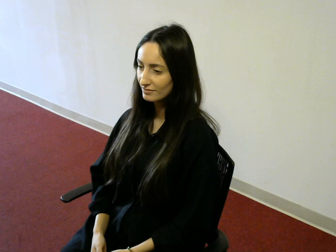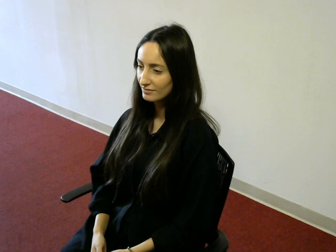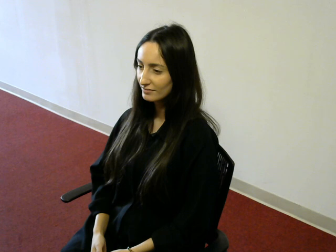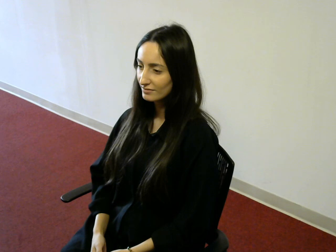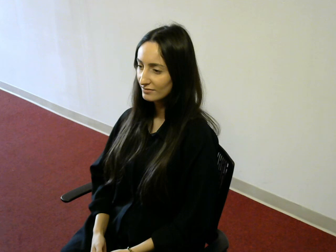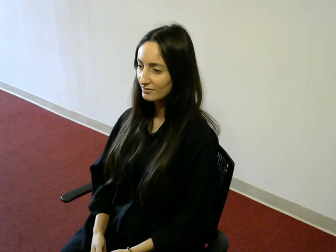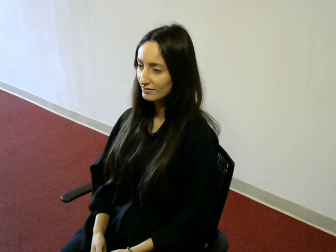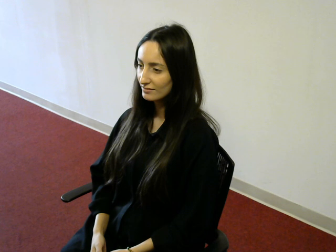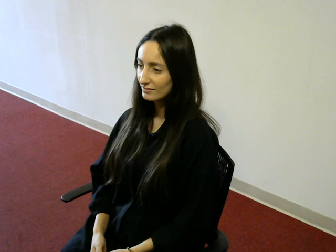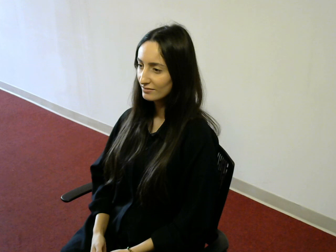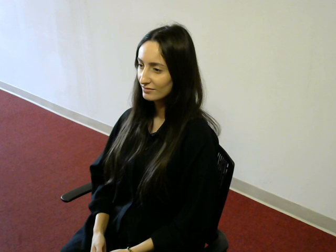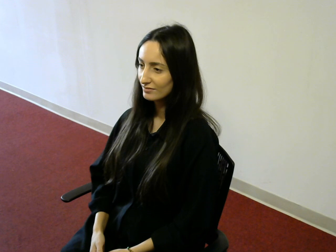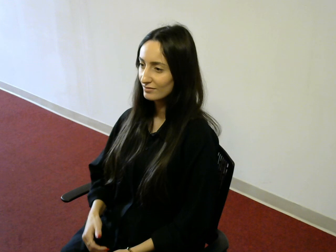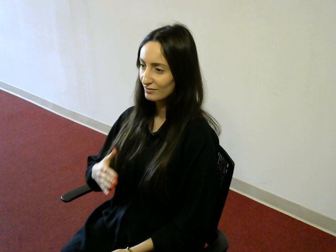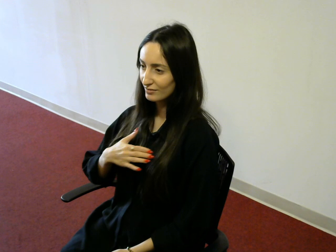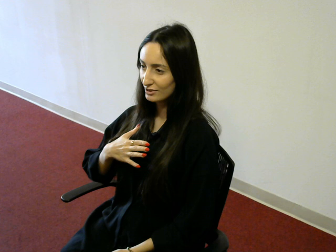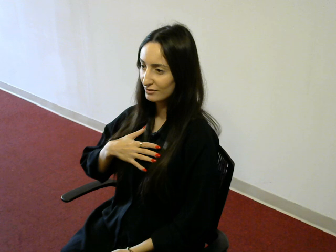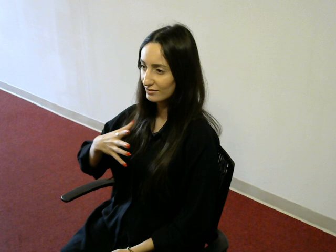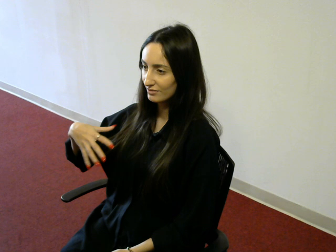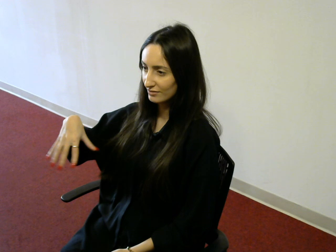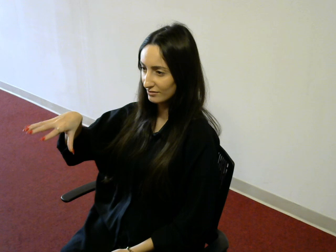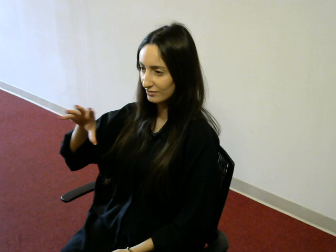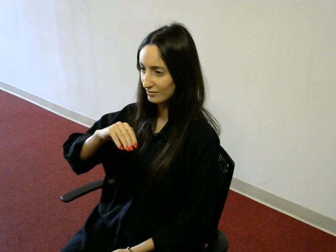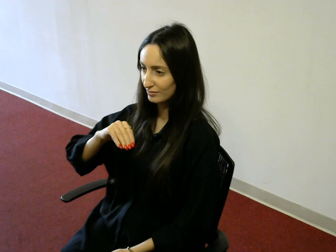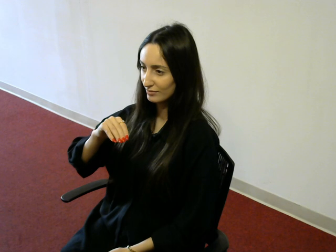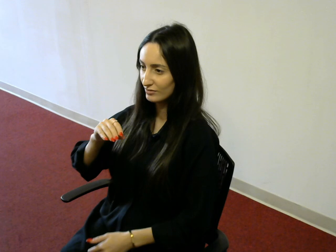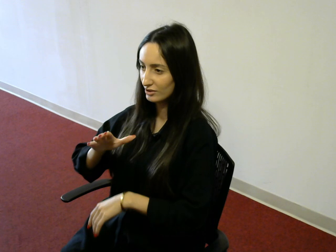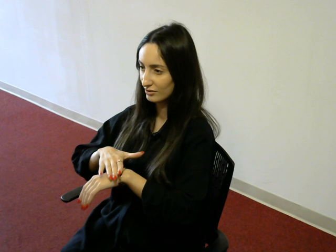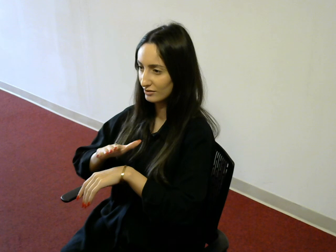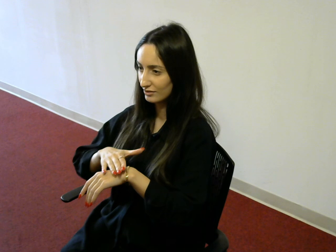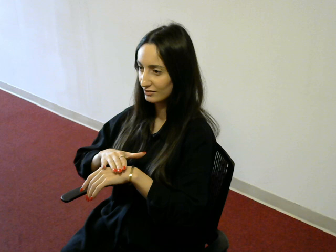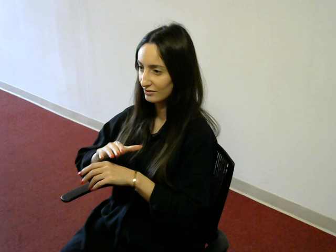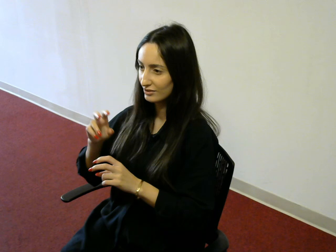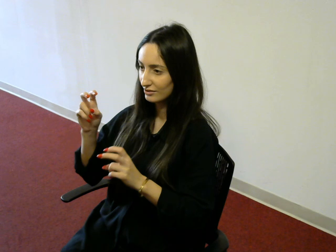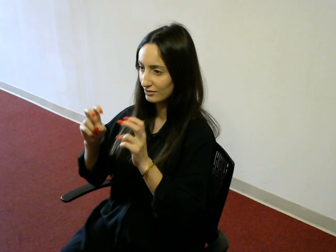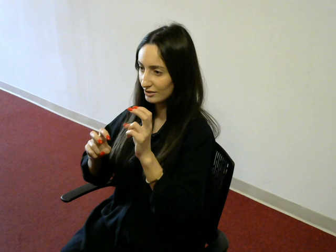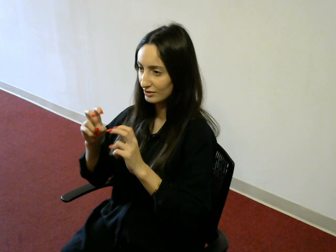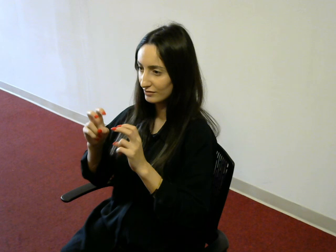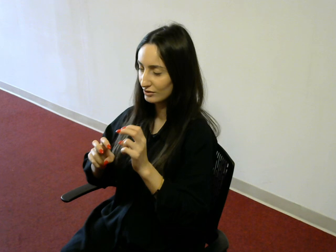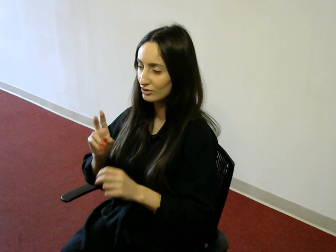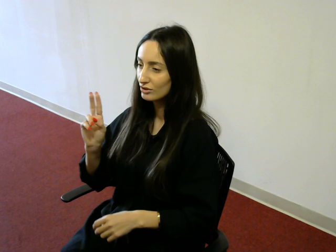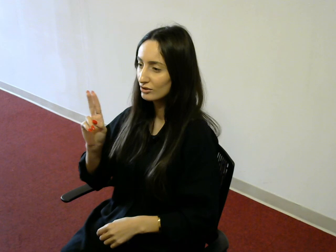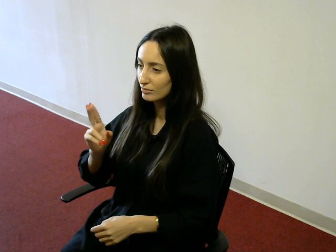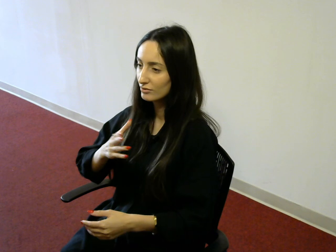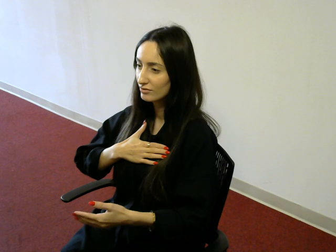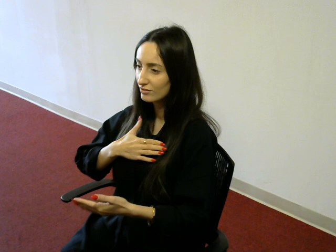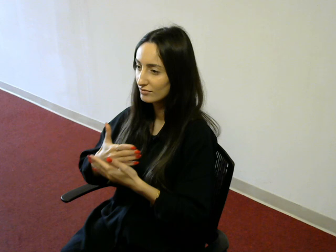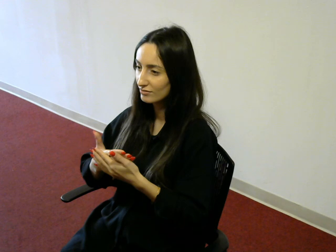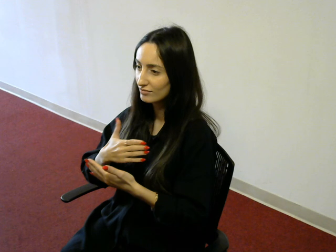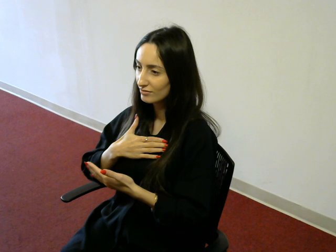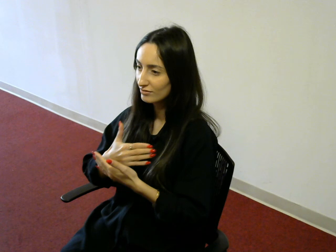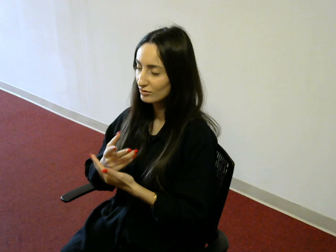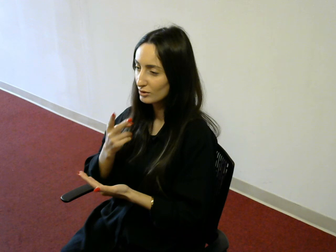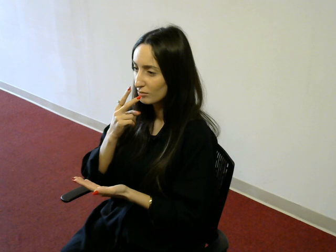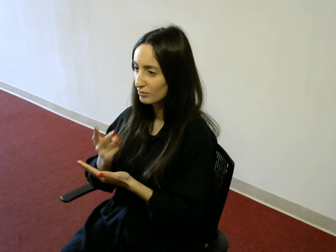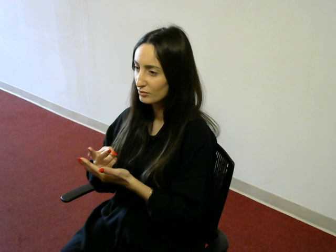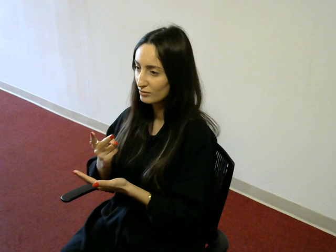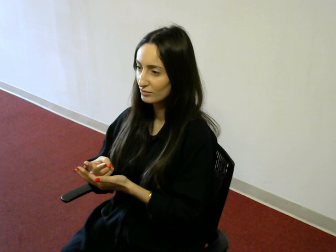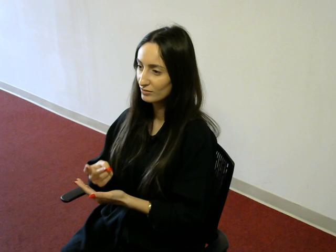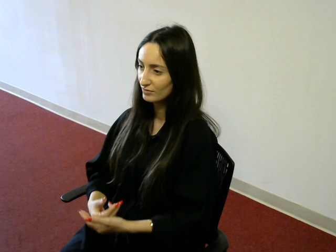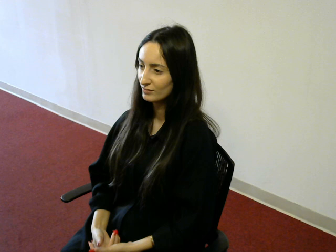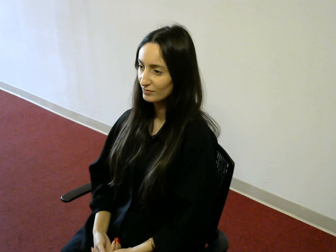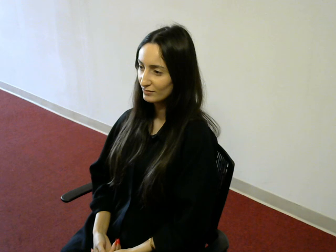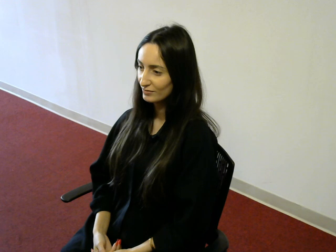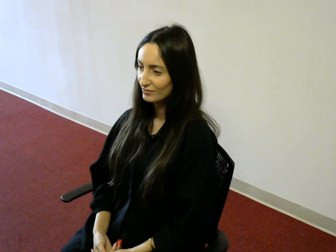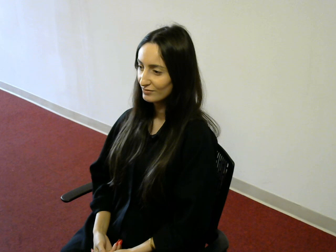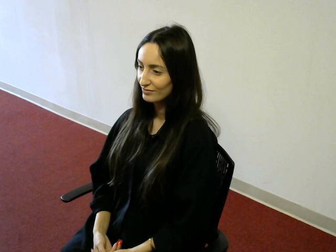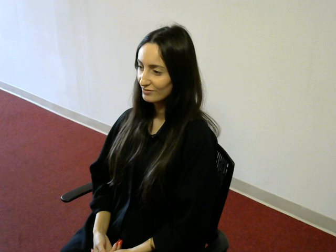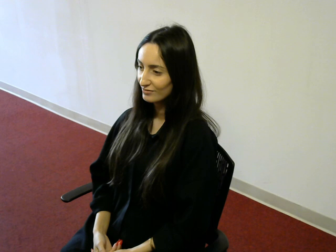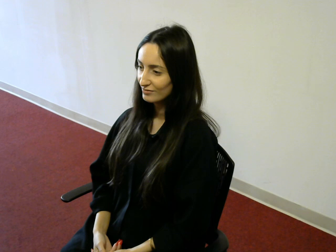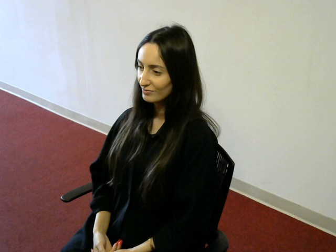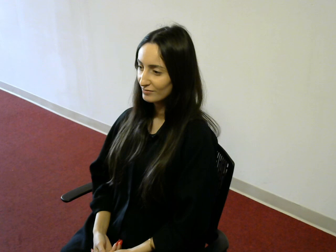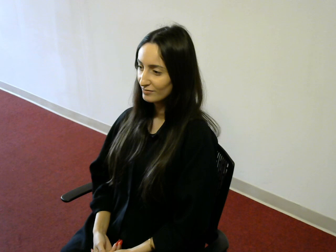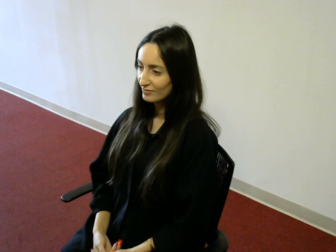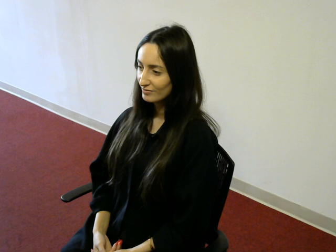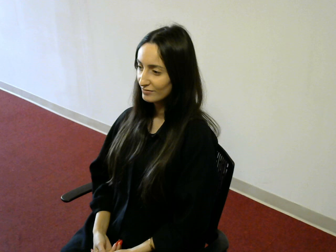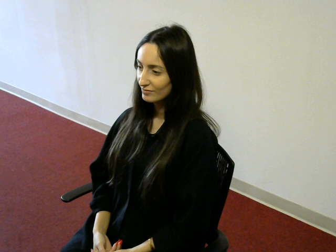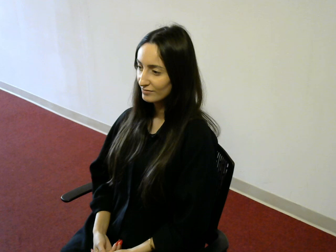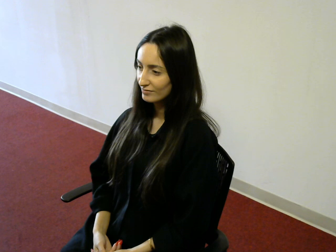Biz özəl şirkət kimi fəaliyyət göstəririk